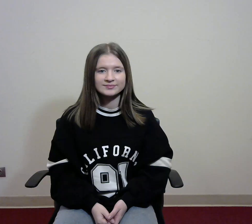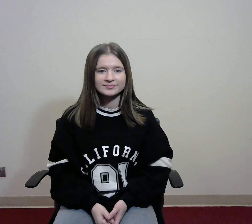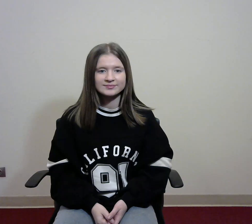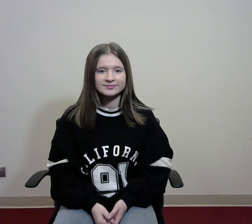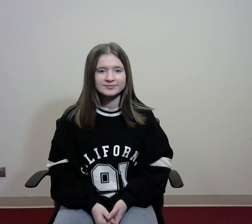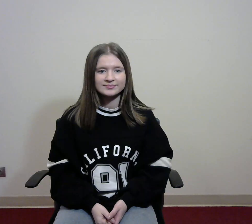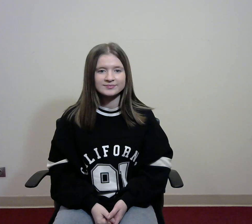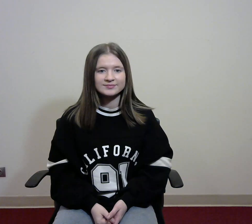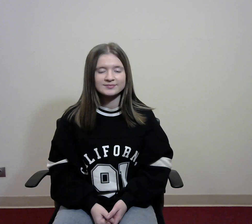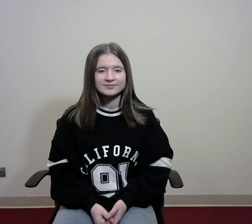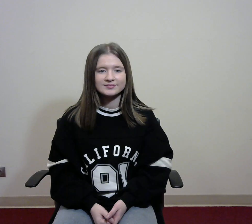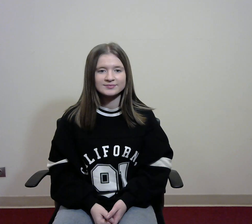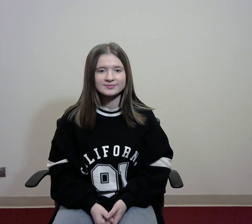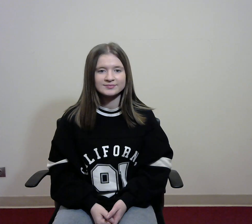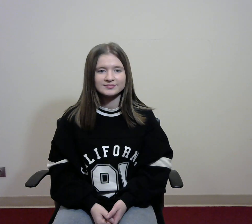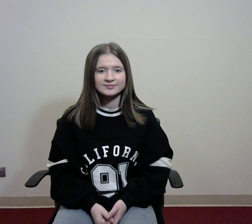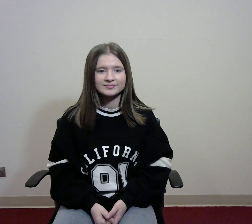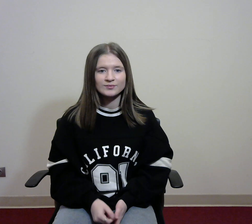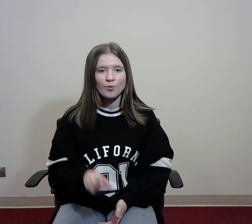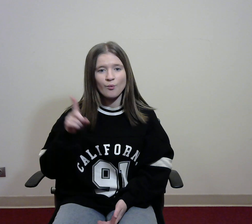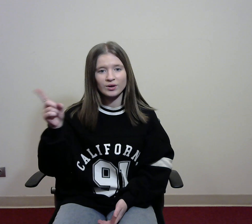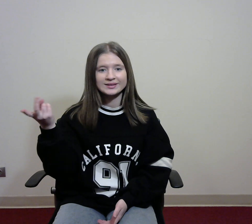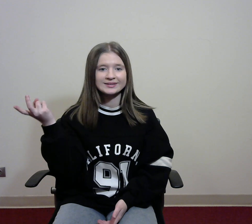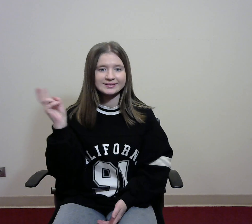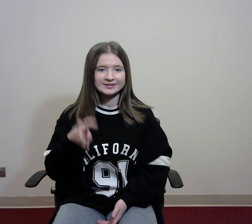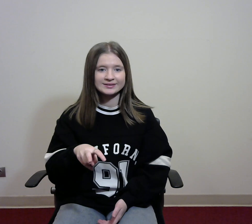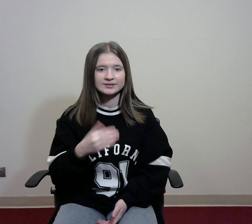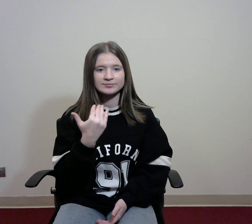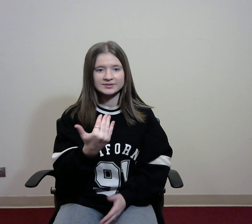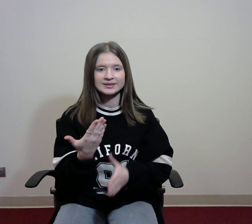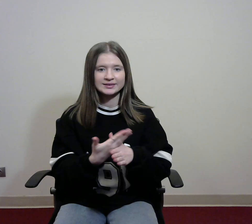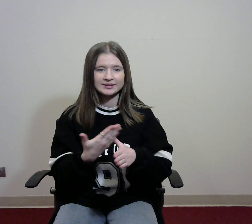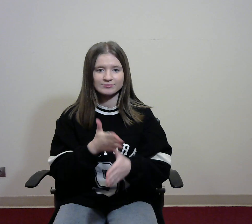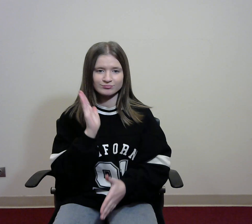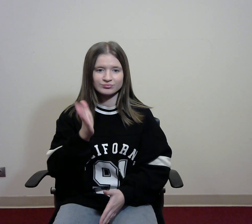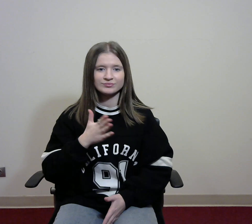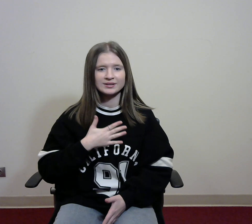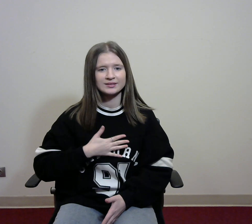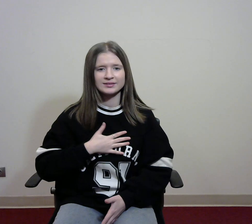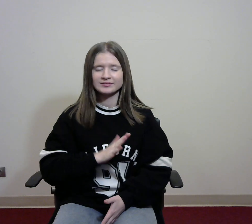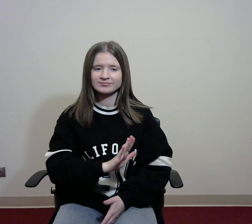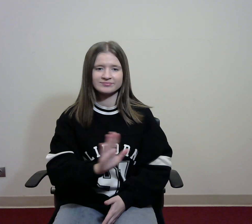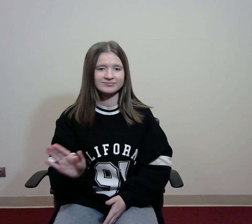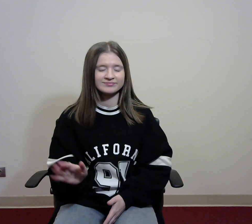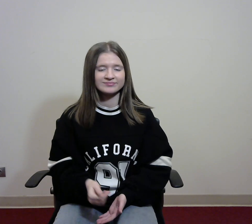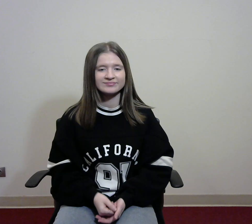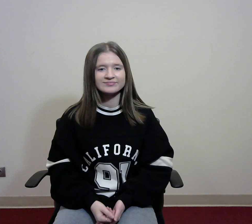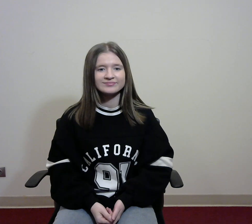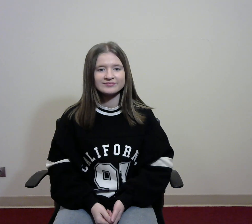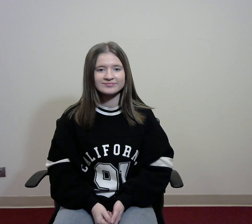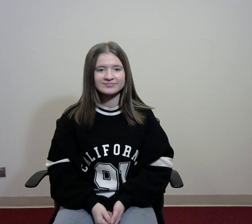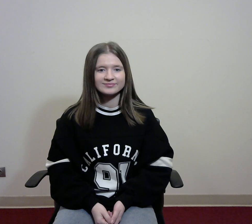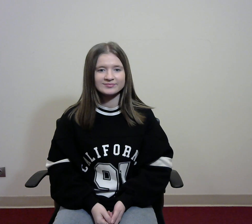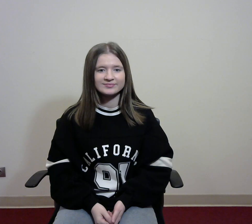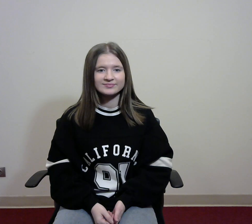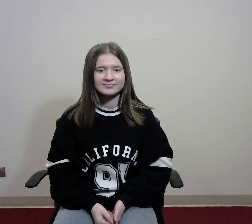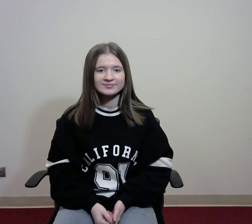O gəlib sizə kömək edəcək, narahat olmayın